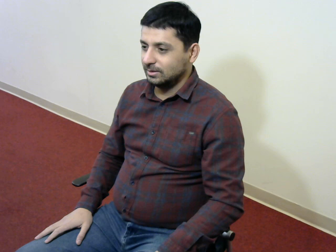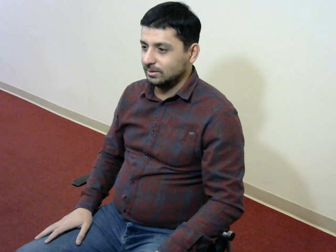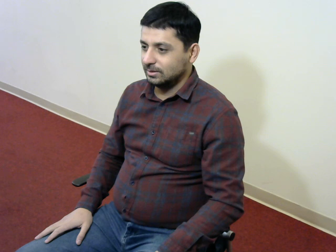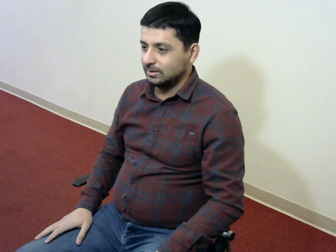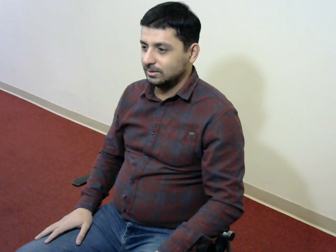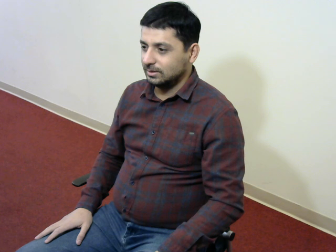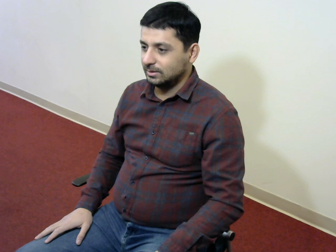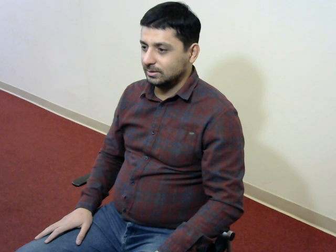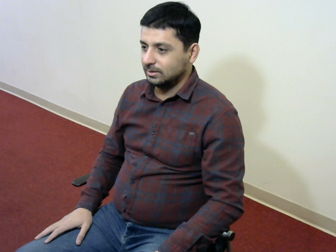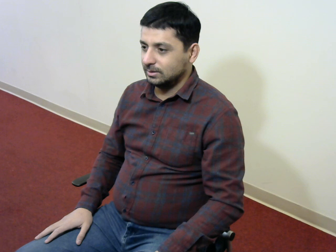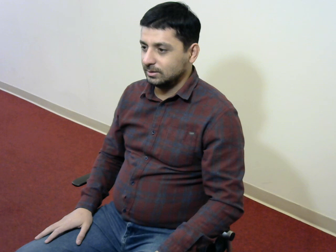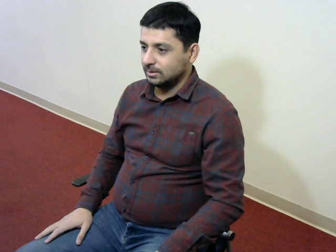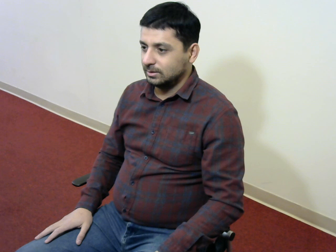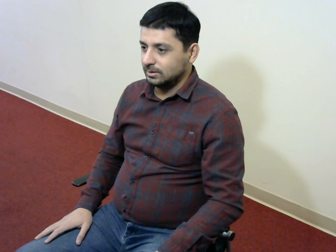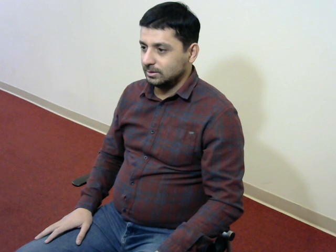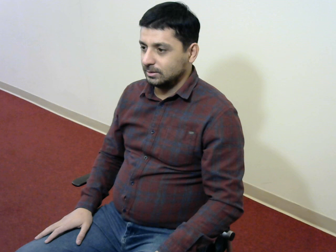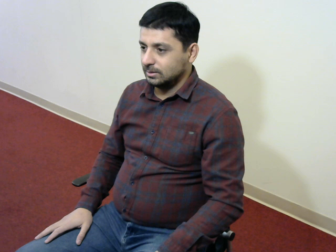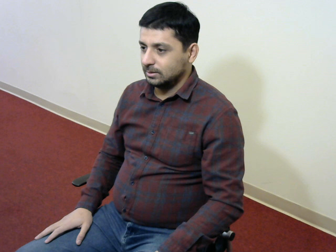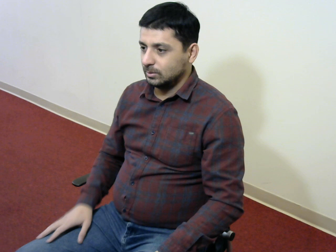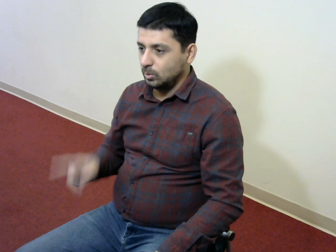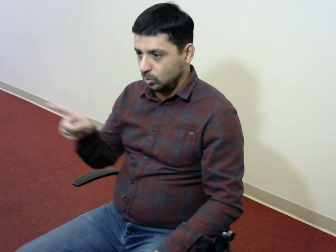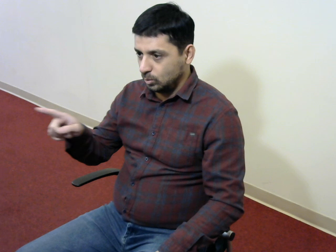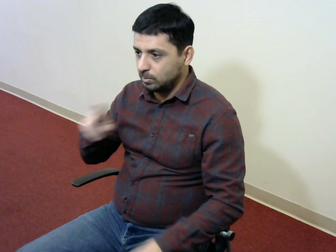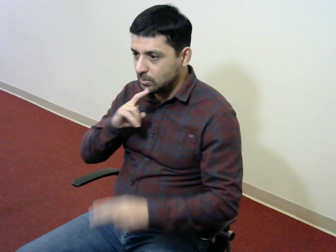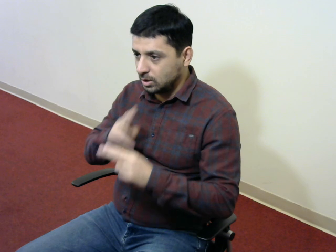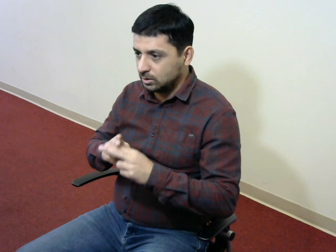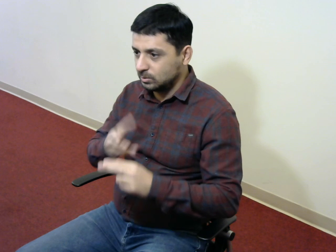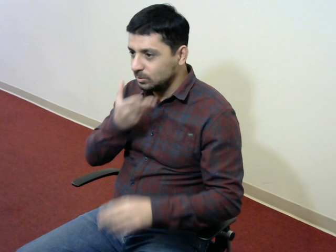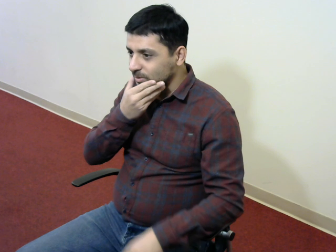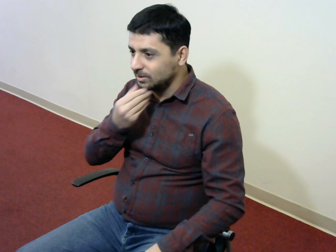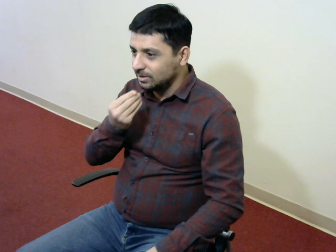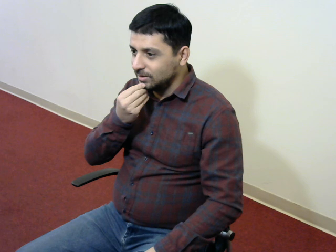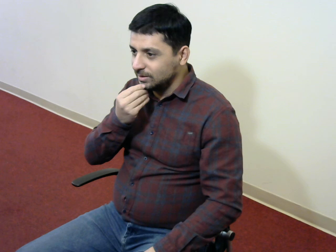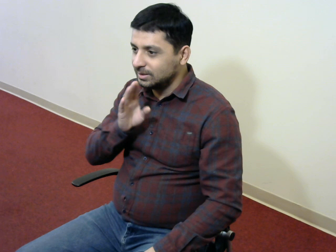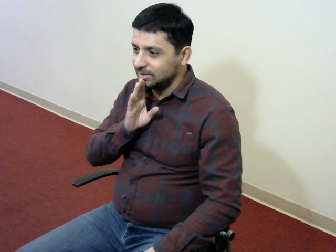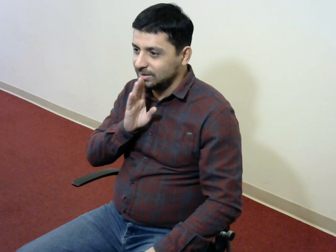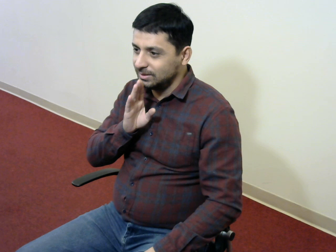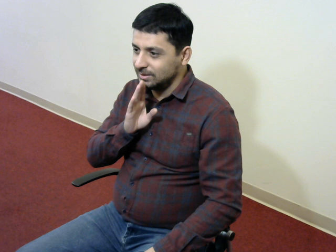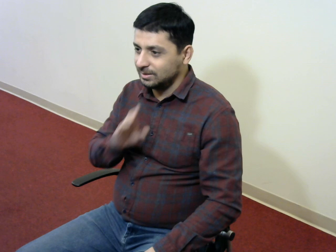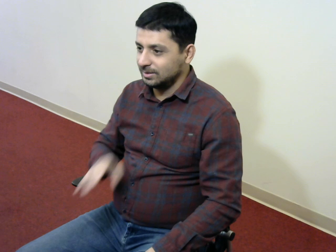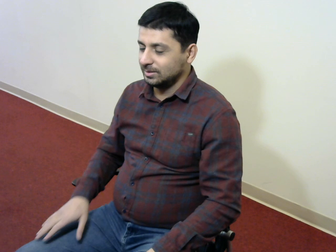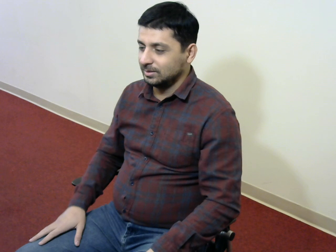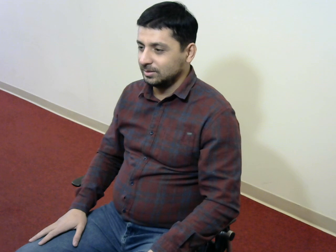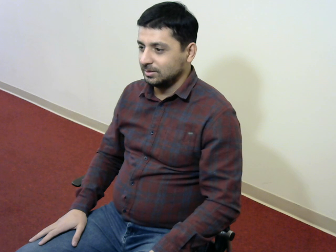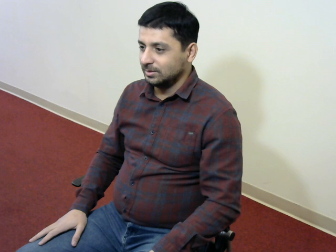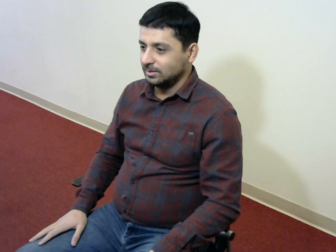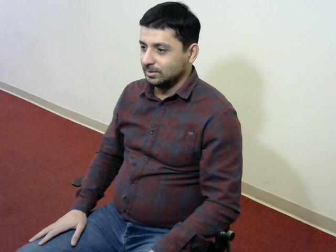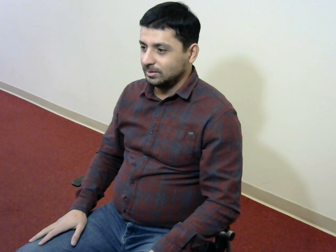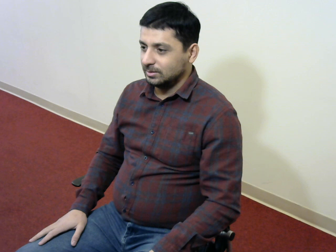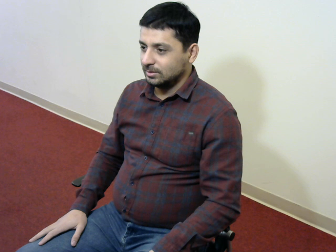Onun bacısı gözəl qızdır